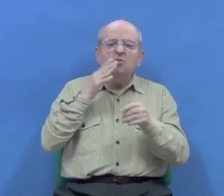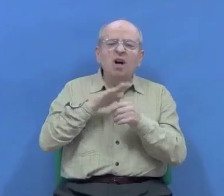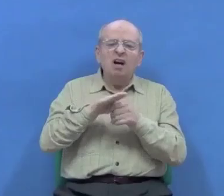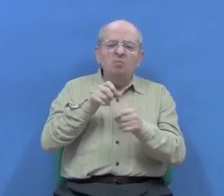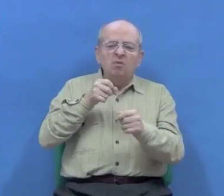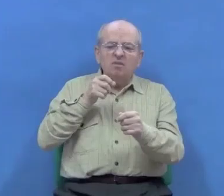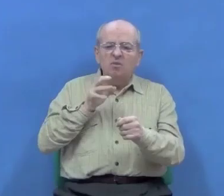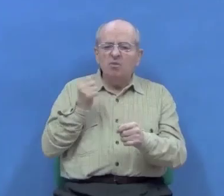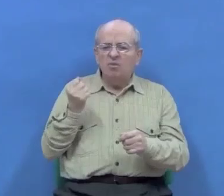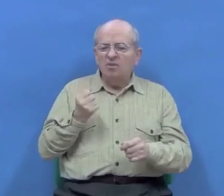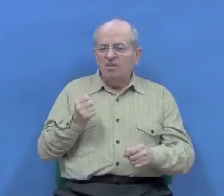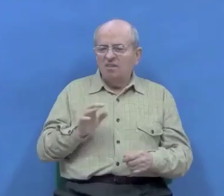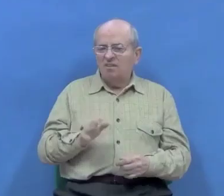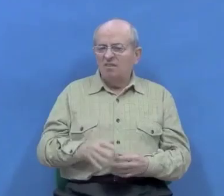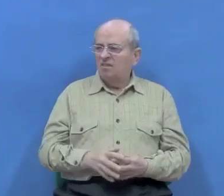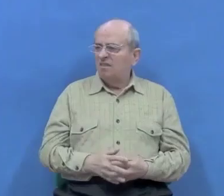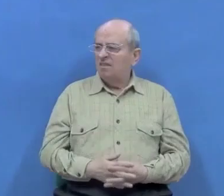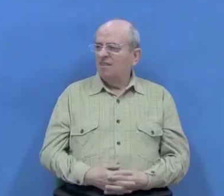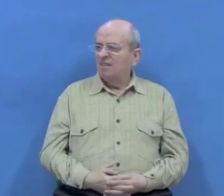W cyrku są sławni łucznicy.